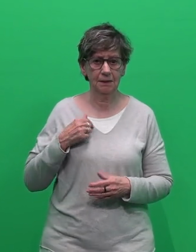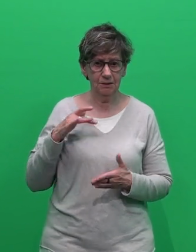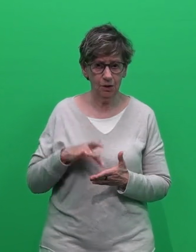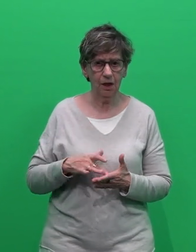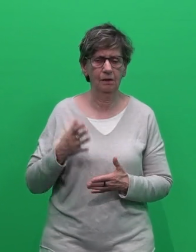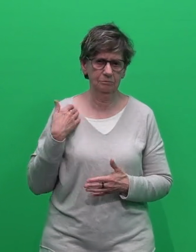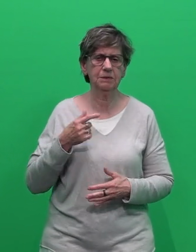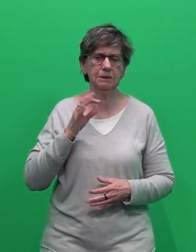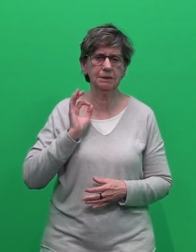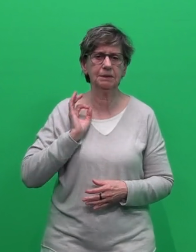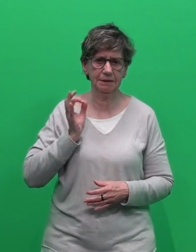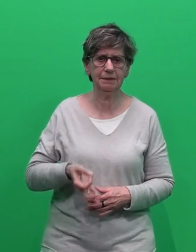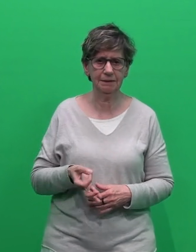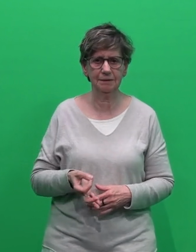En el passat sí que n'he tingut.